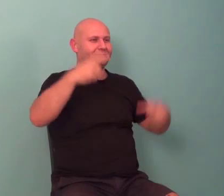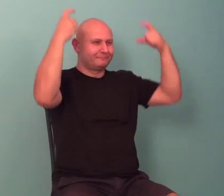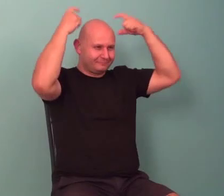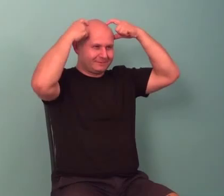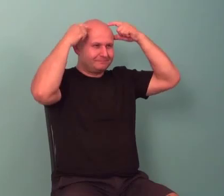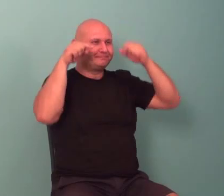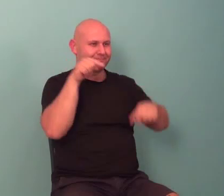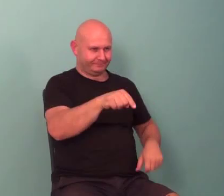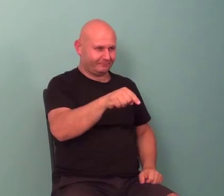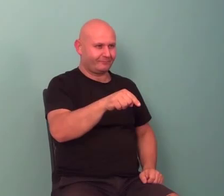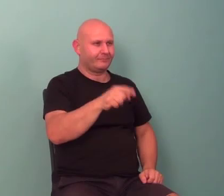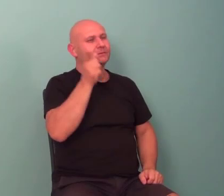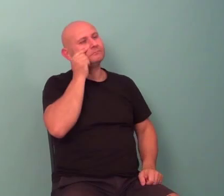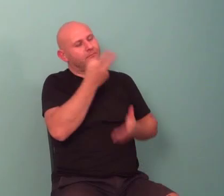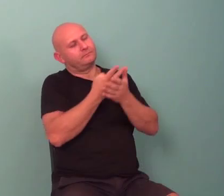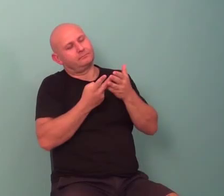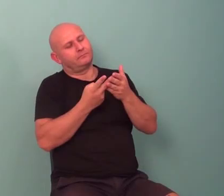Myszka Miki śpi, leży.